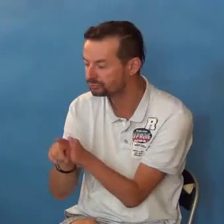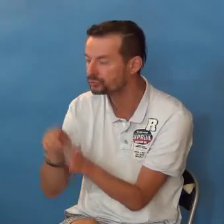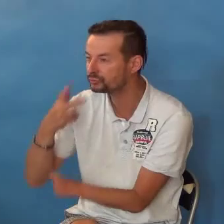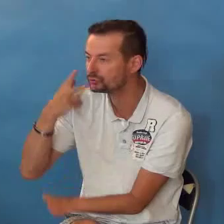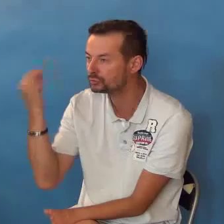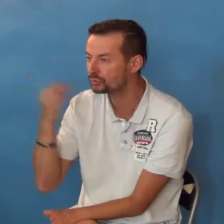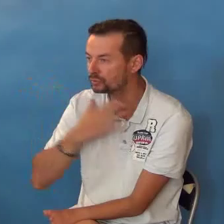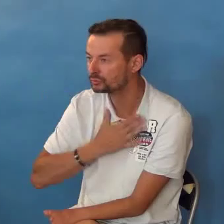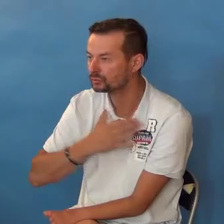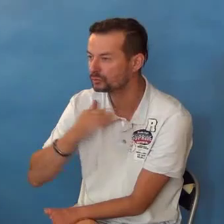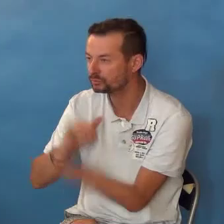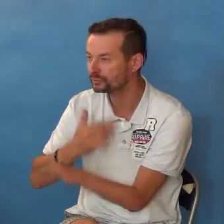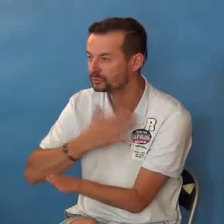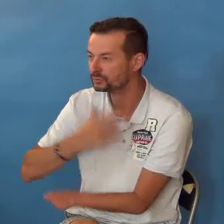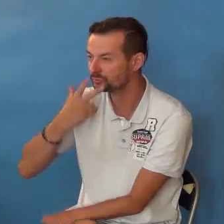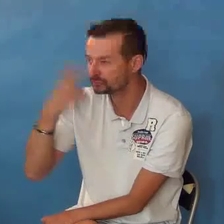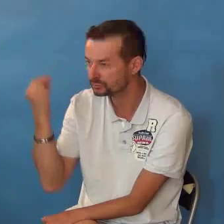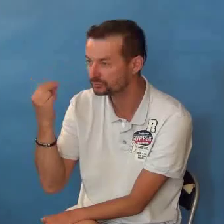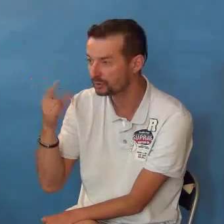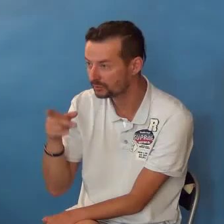Przez trzy dni jestem na wycieczce, sobota, piątek, weekend.